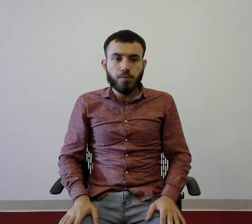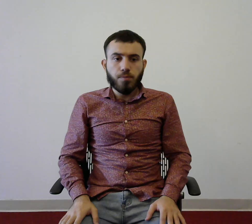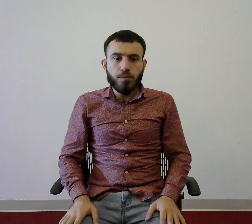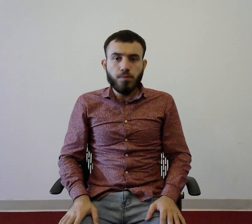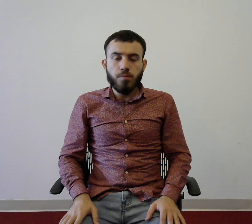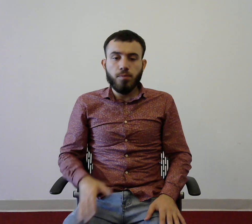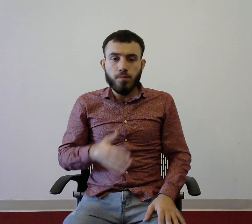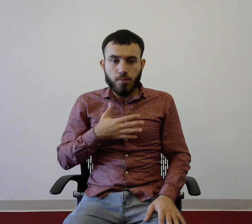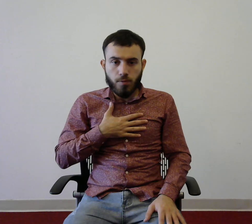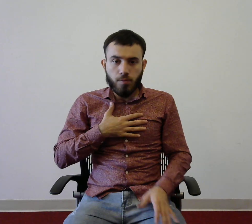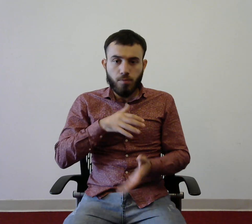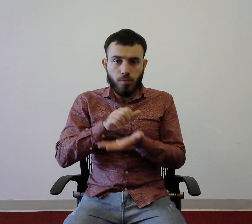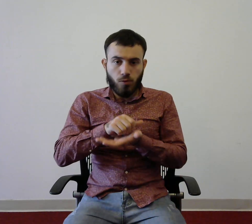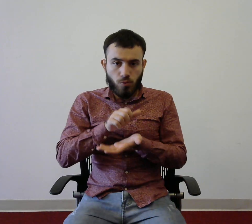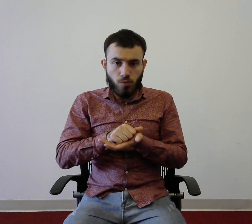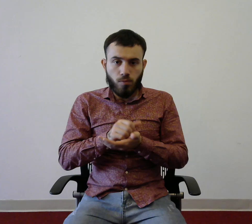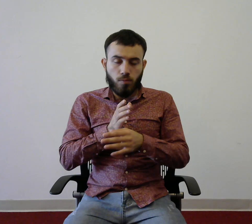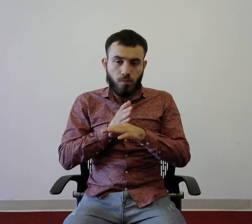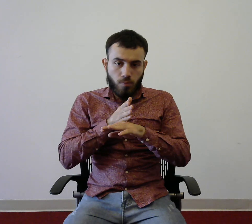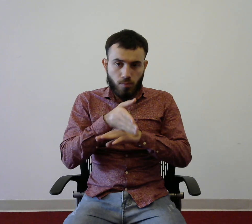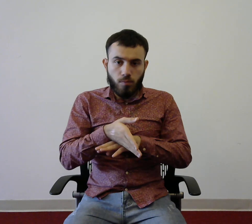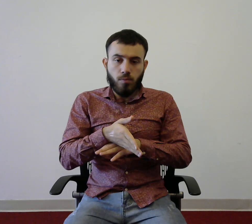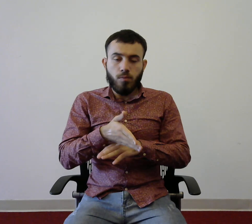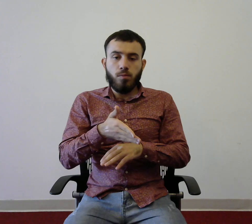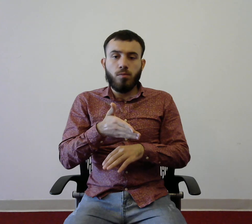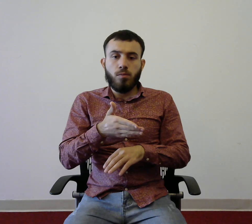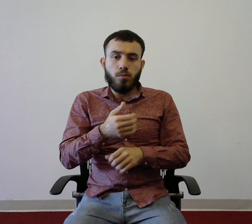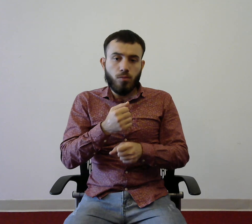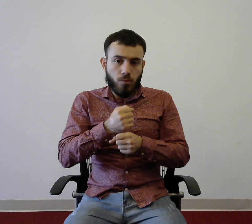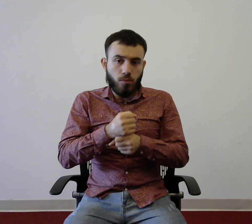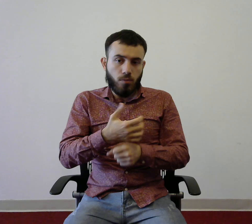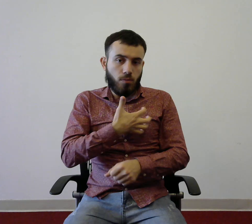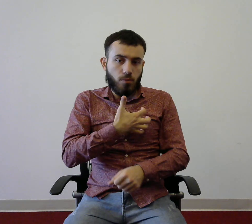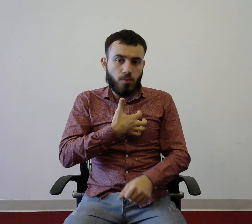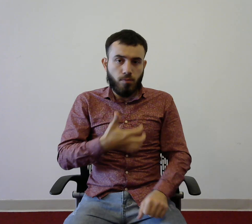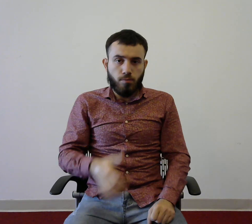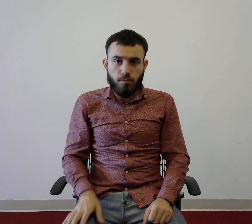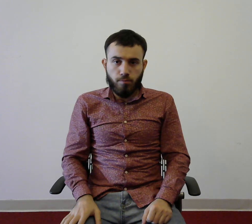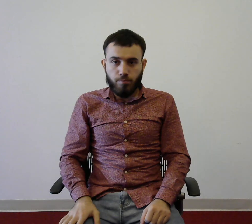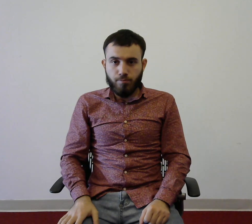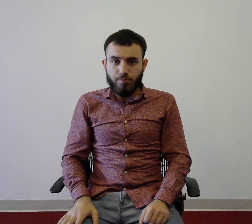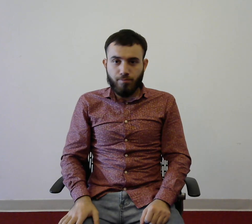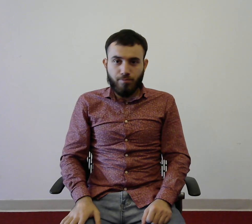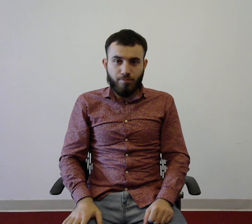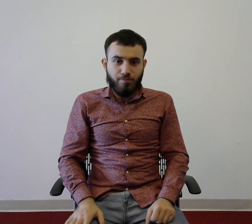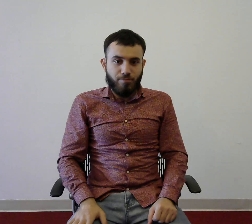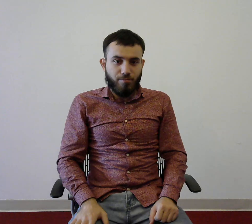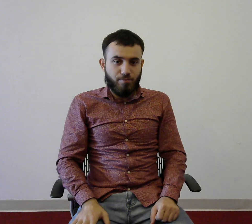Mən məşğulluğa müraciət etmək istəyirəm